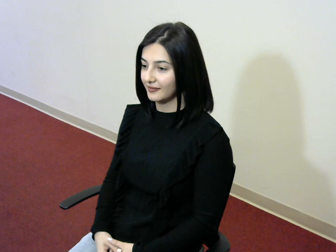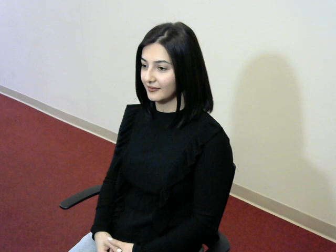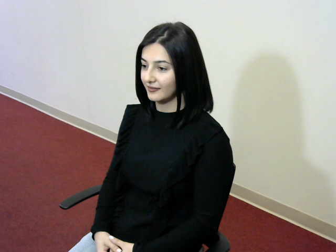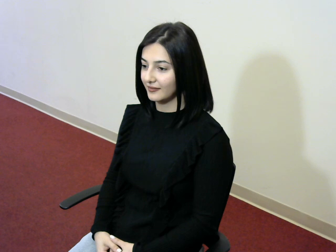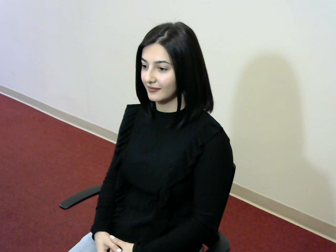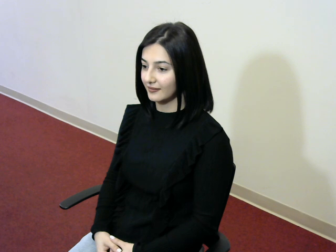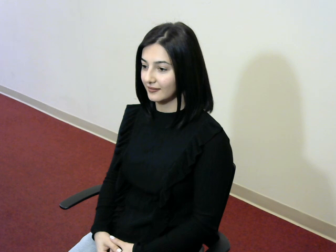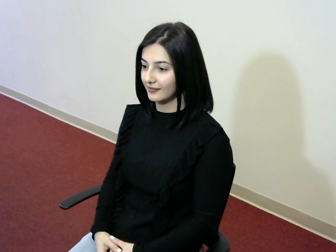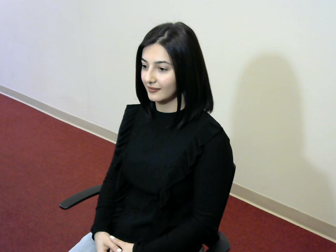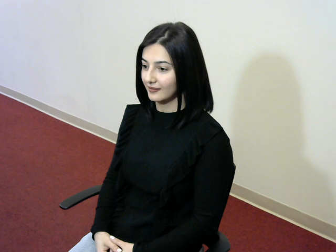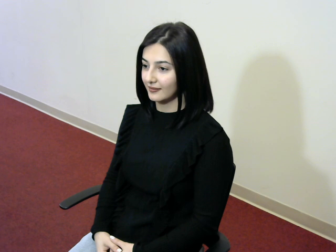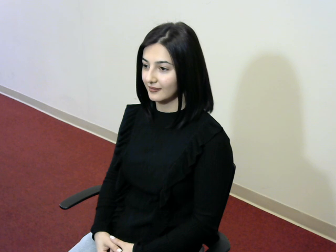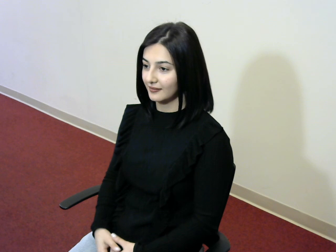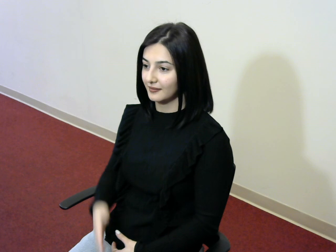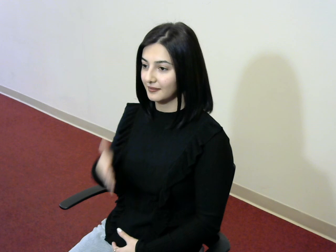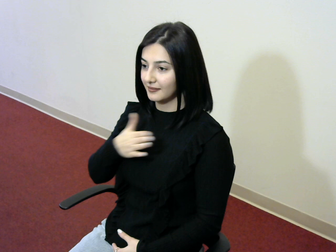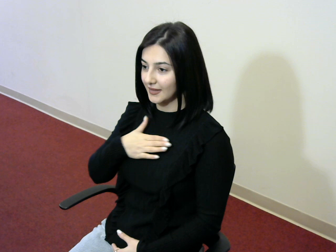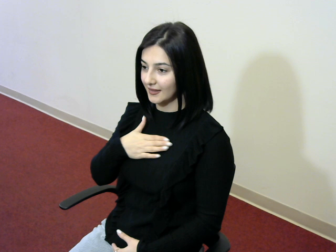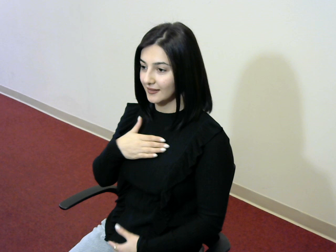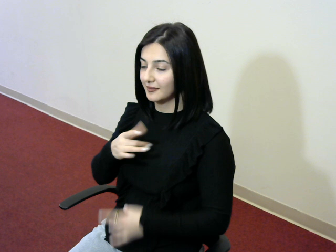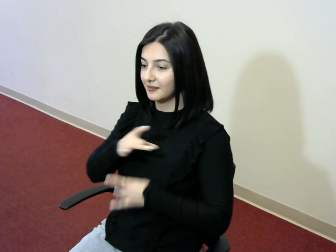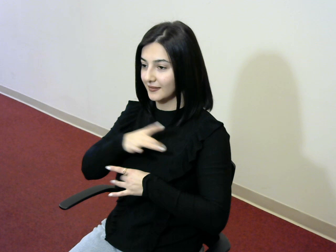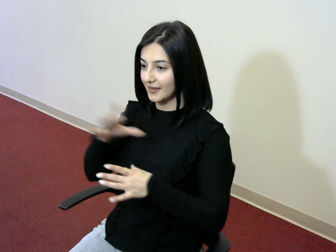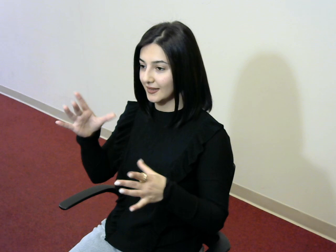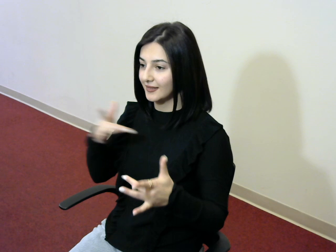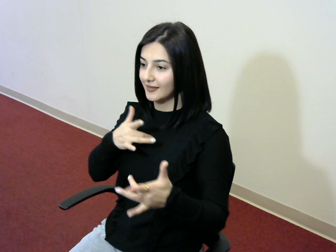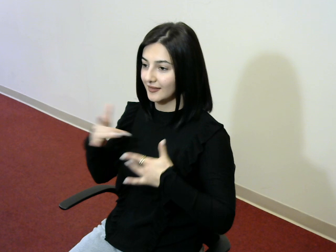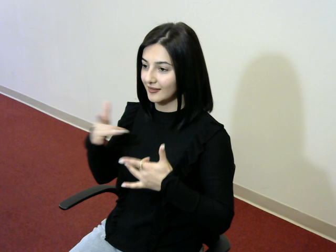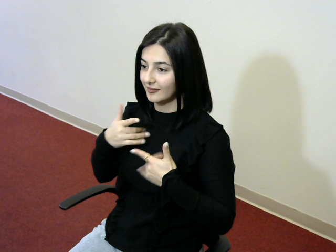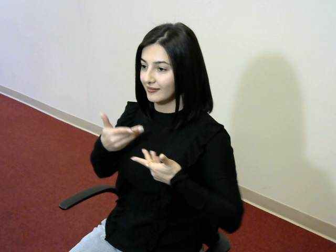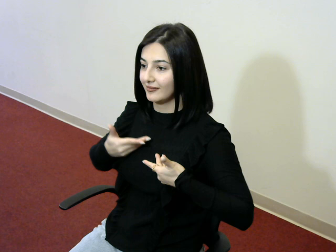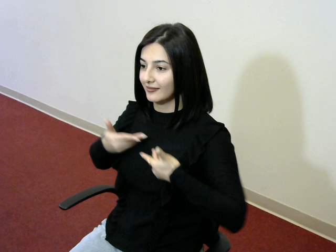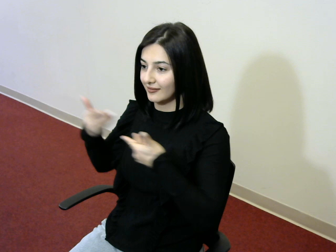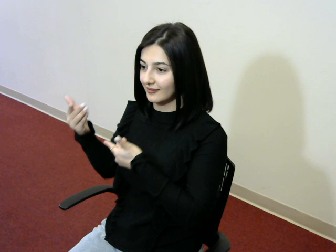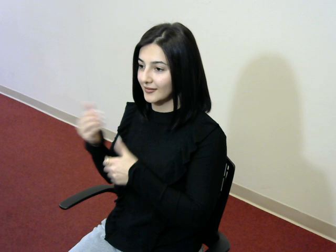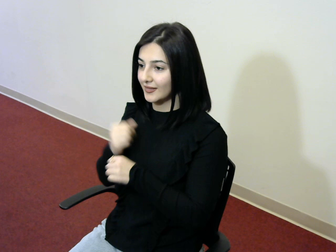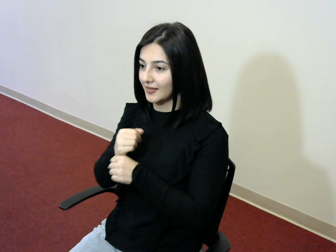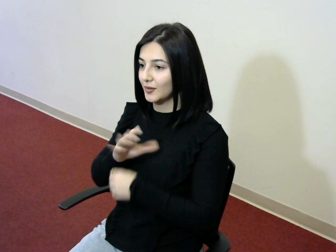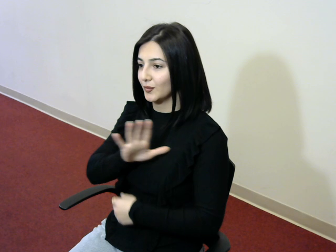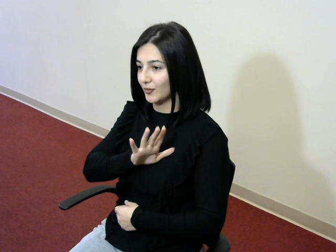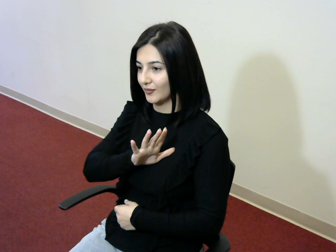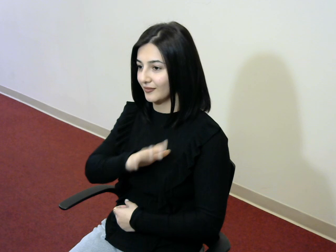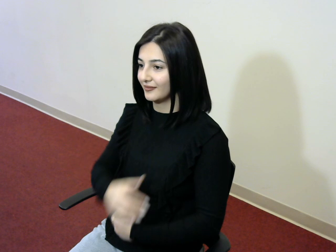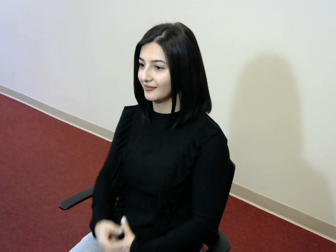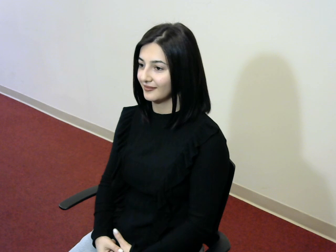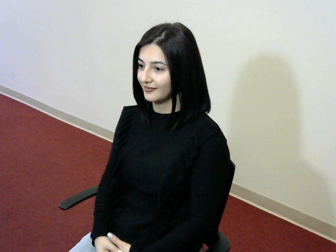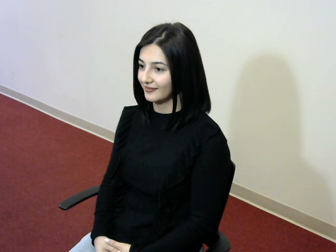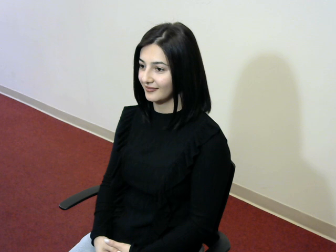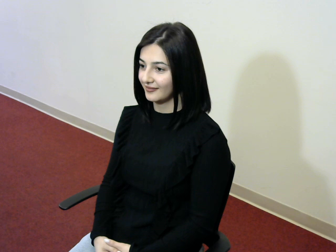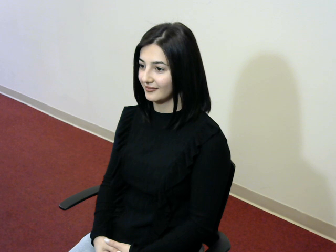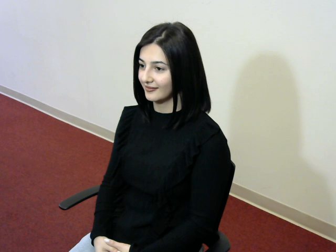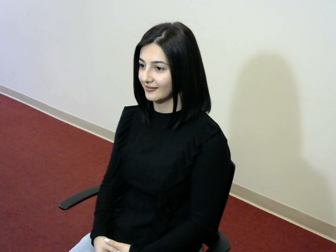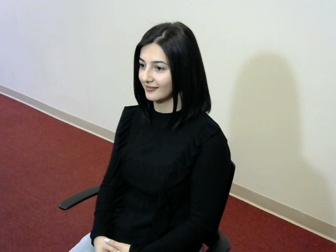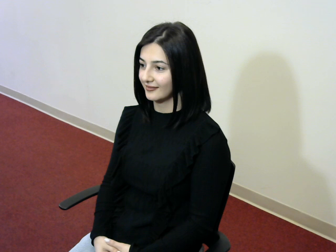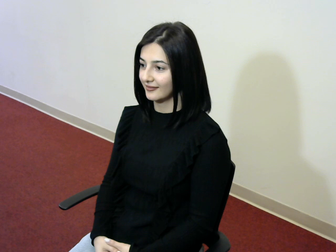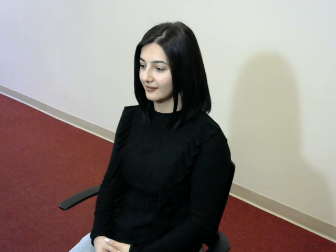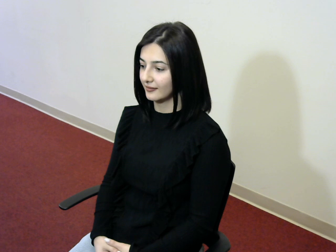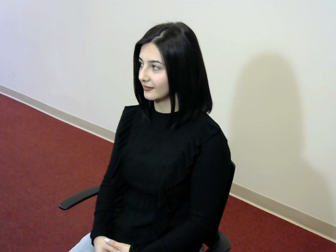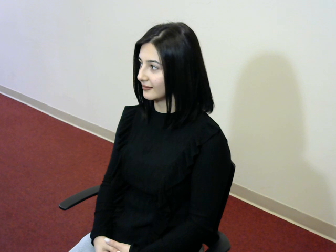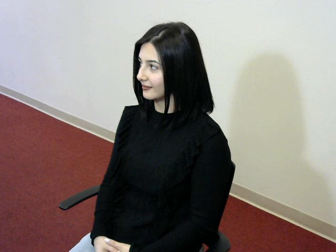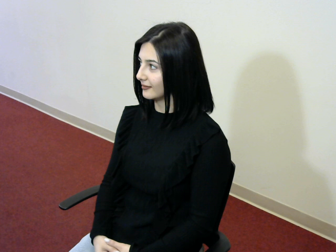Məni bayram tədbirinə dəvət ediblər